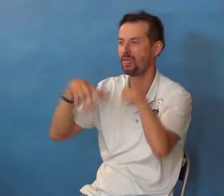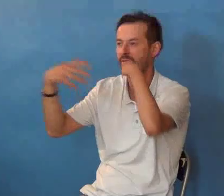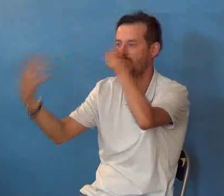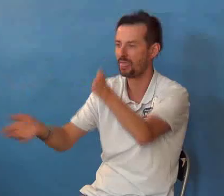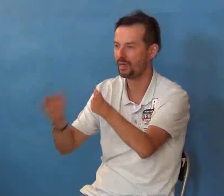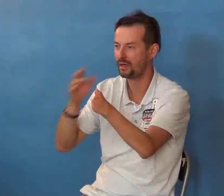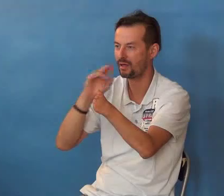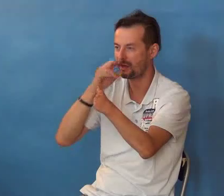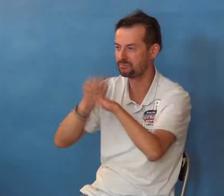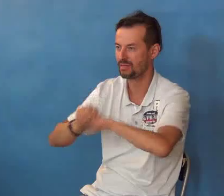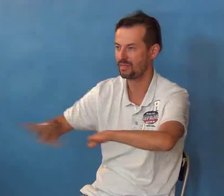A gruszki się rozsypują.